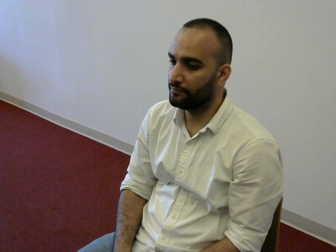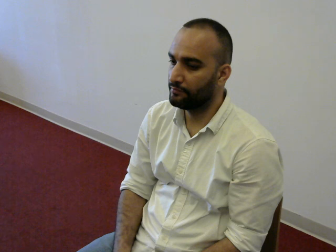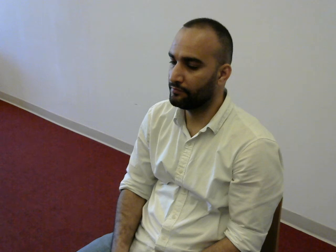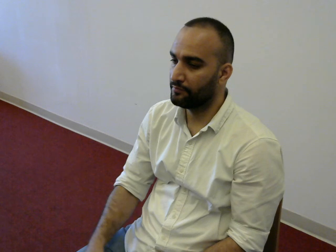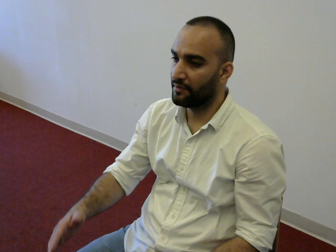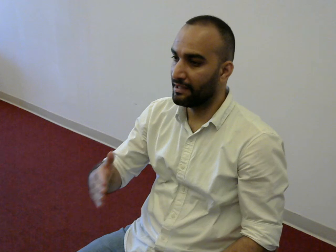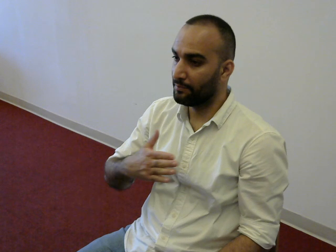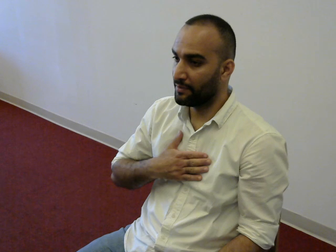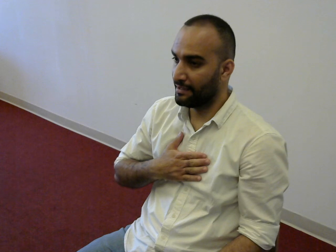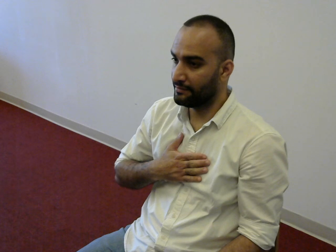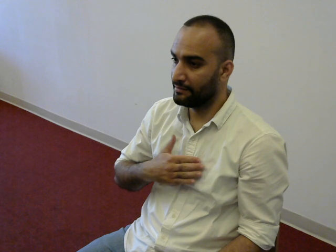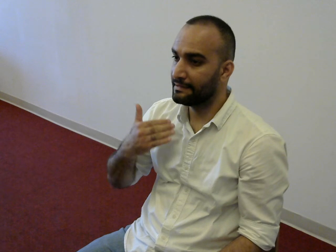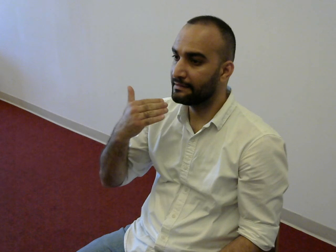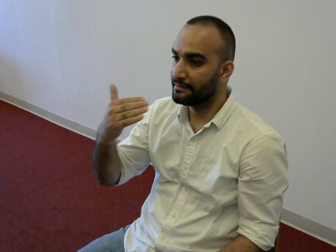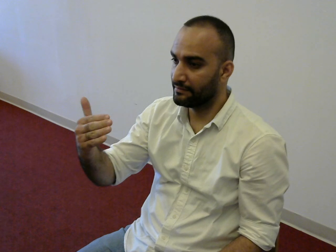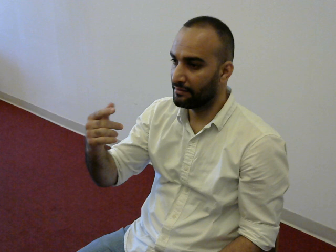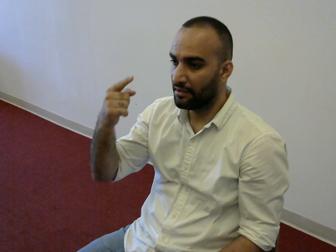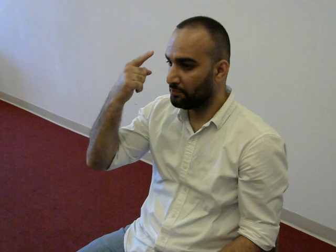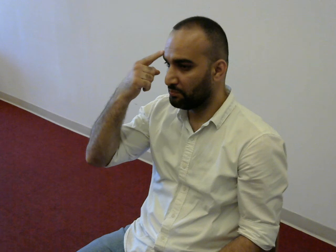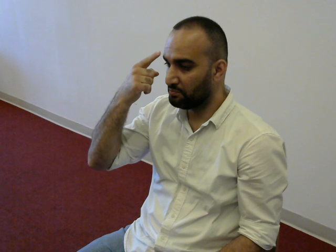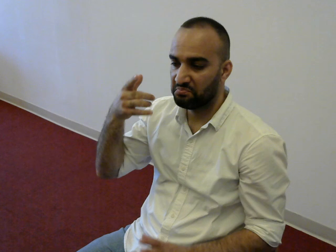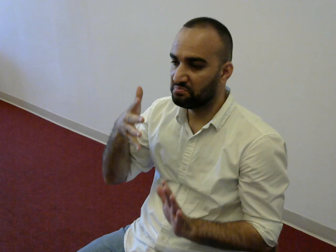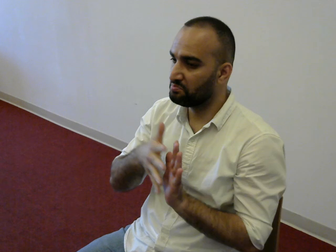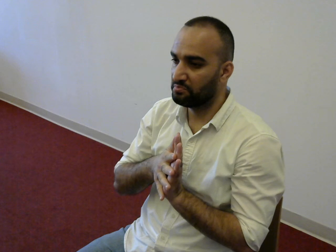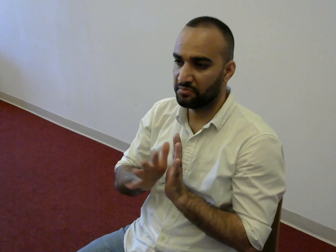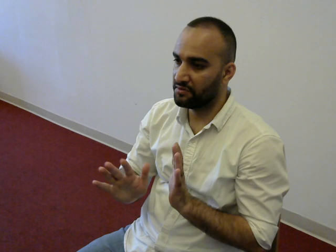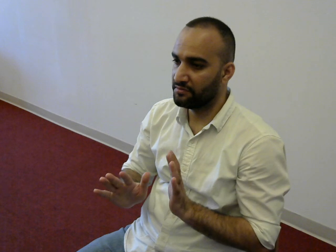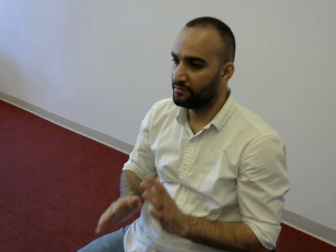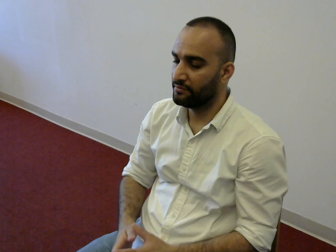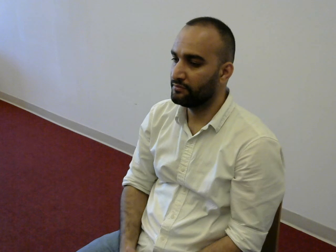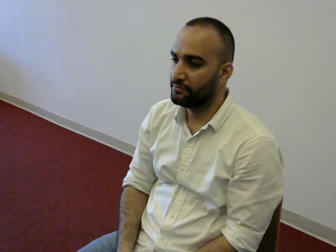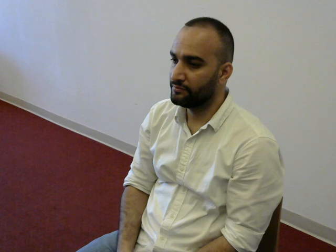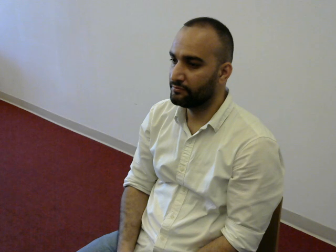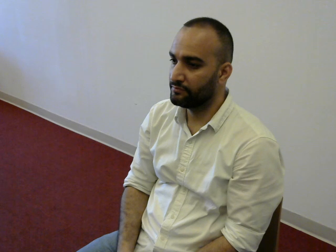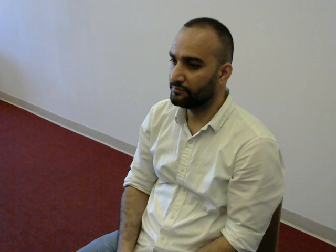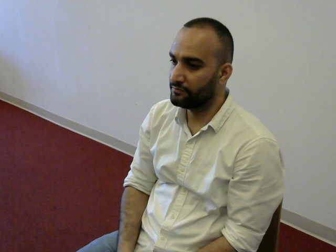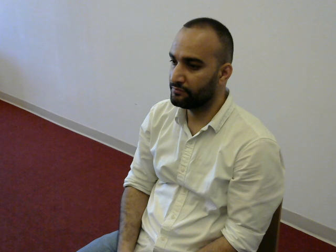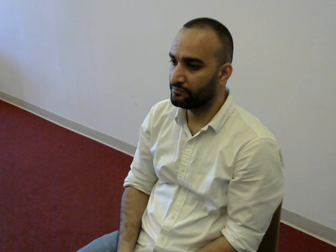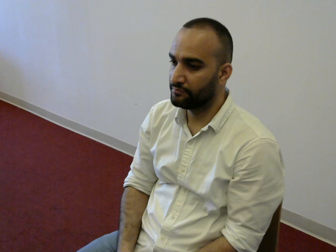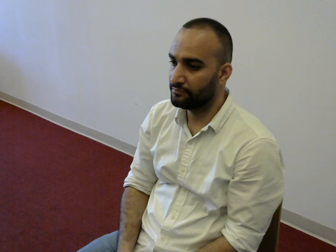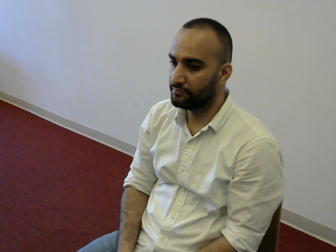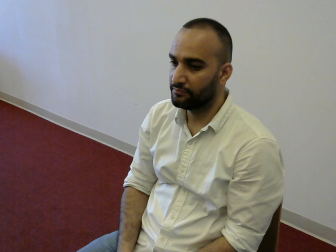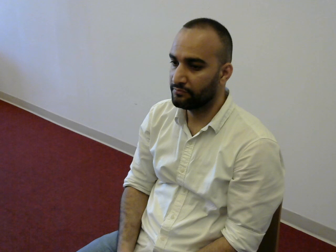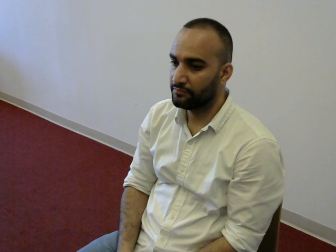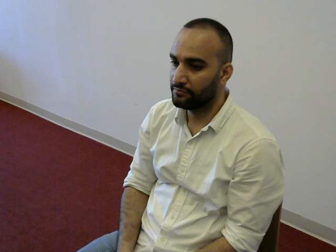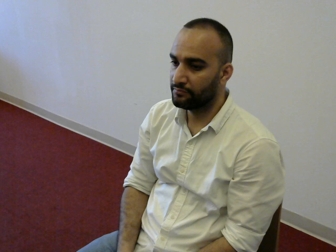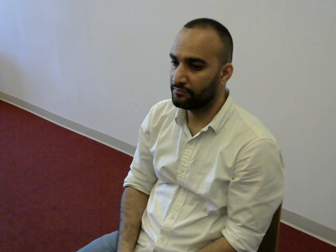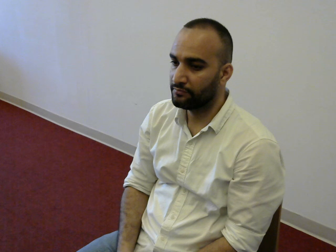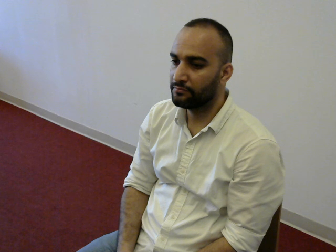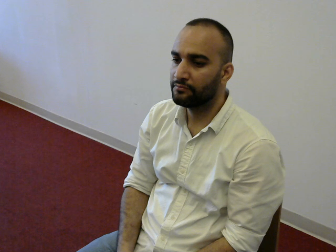Mən sizi başa düşmürəm